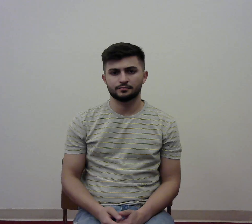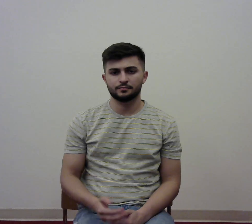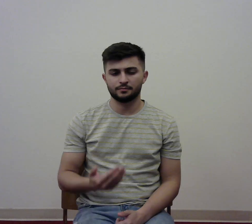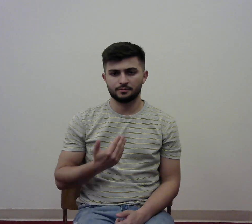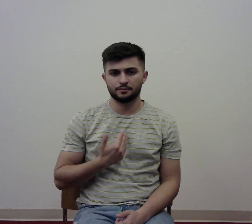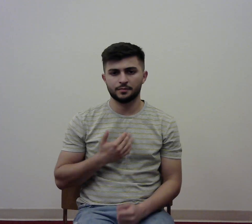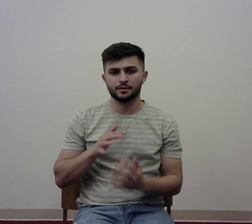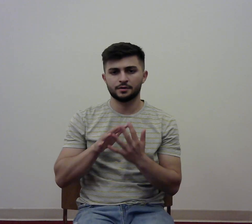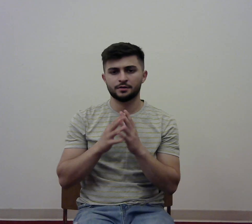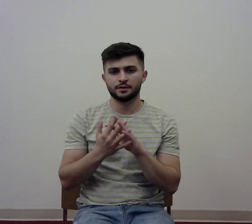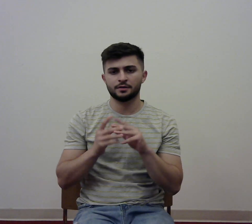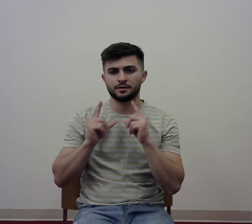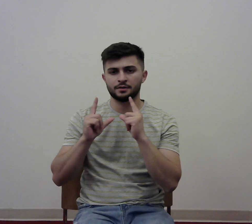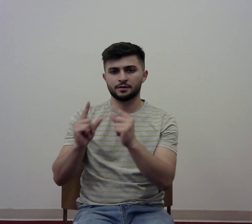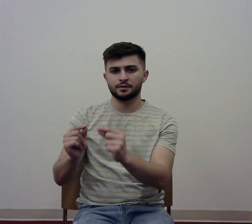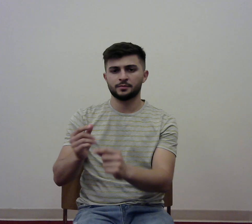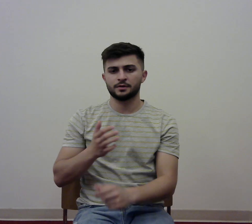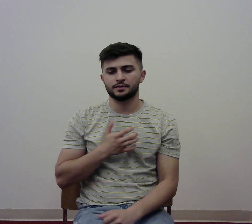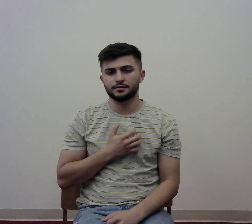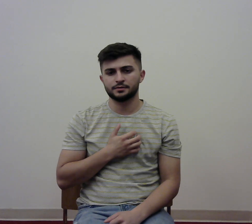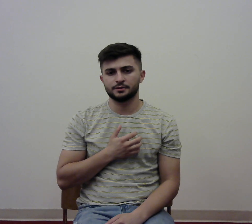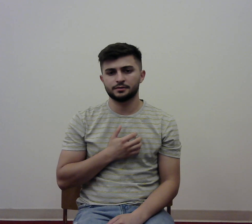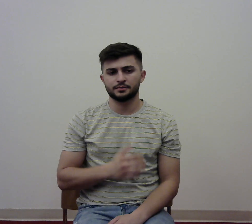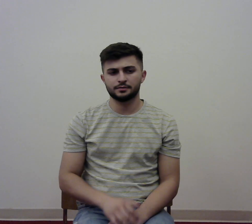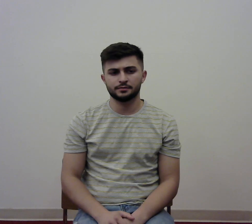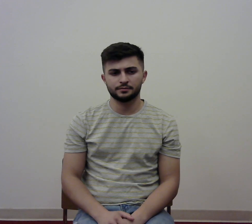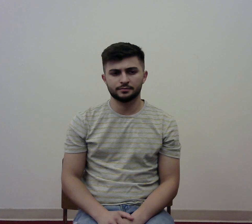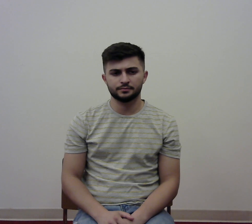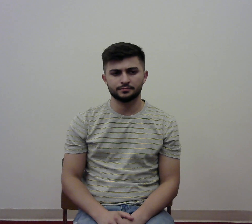Mən kəndə getmək istəyirəm